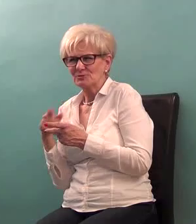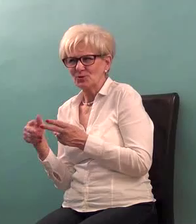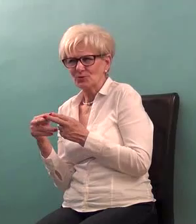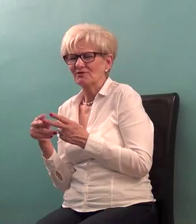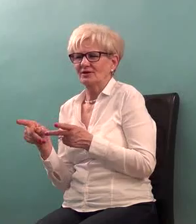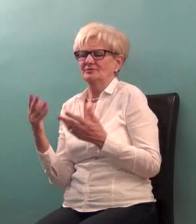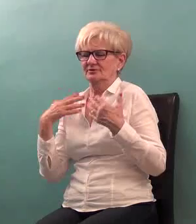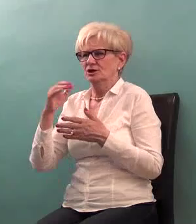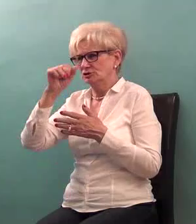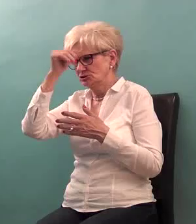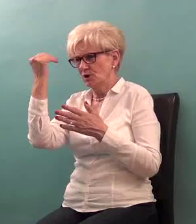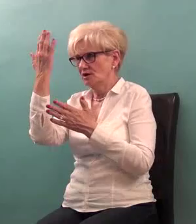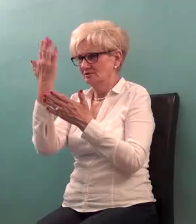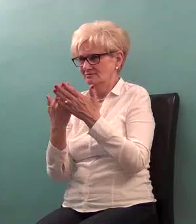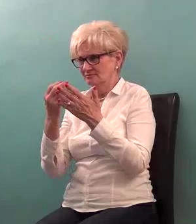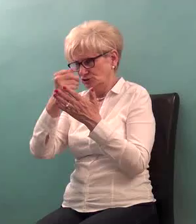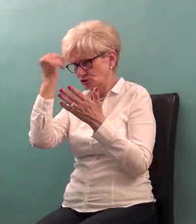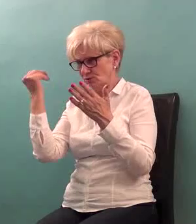Na plecy zakłada nosidło na szkło.